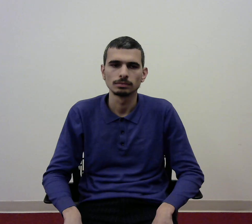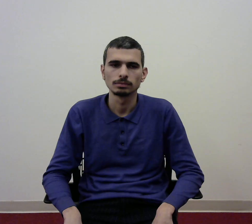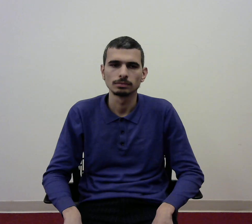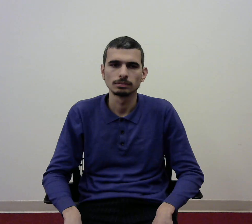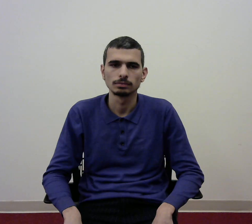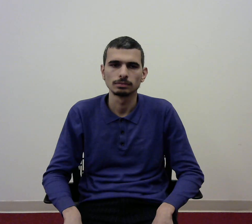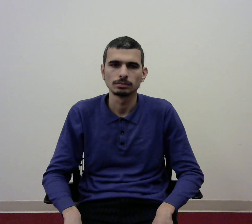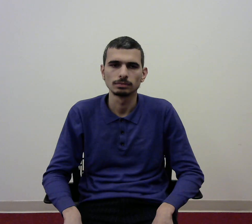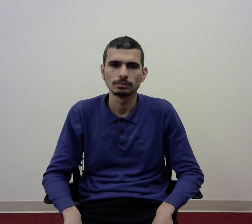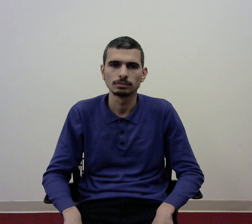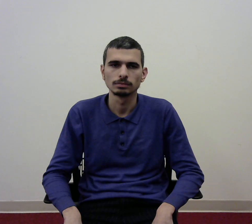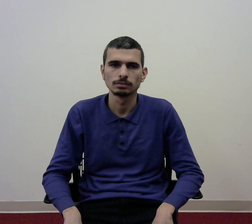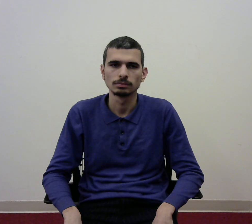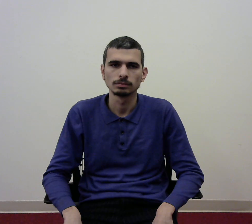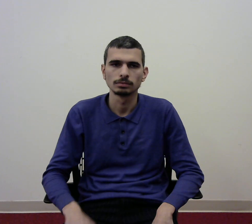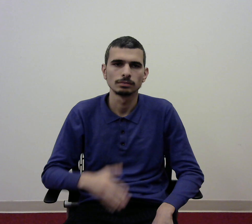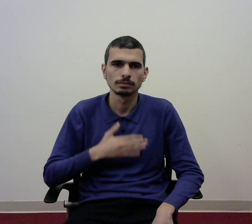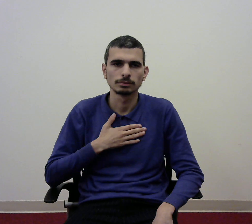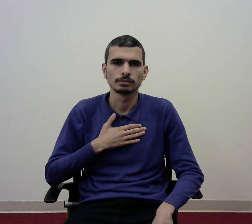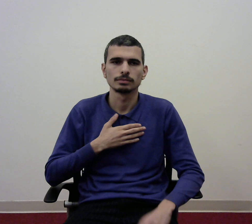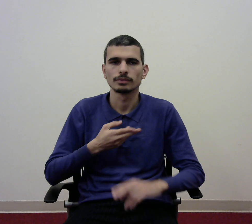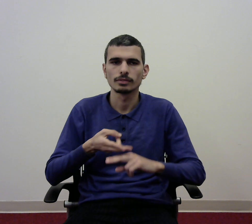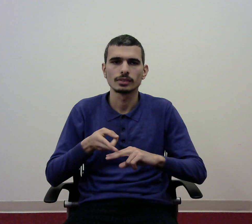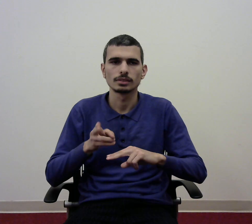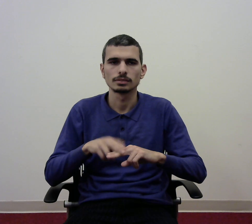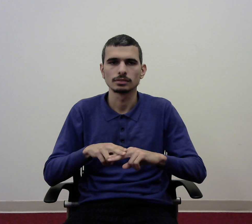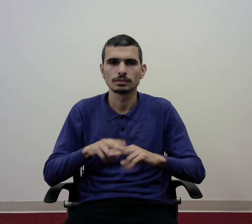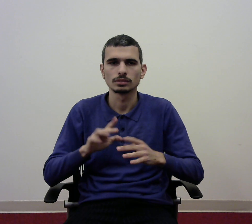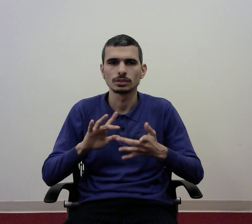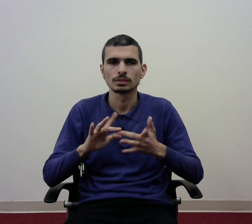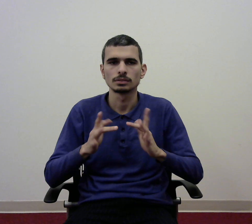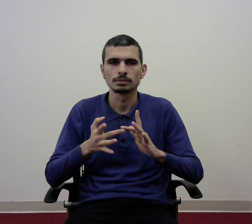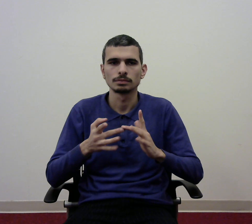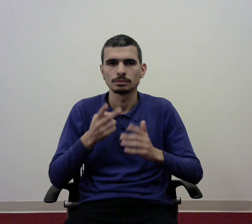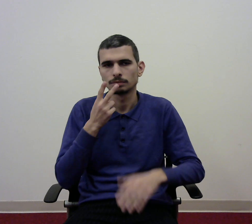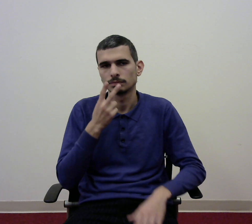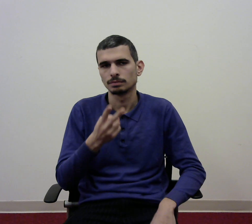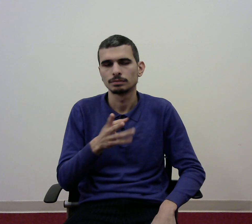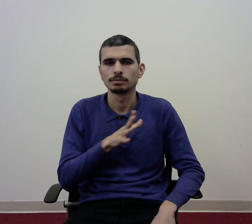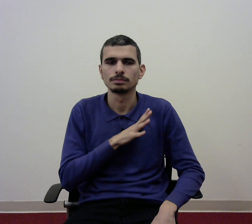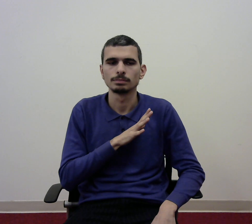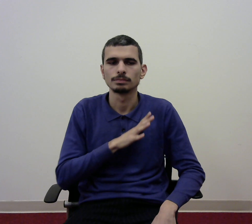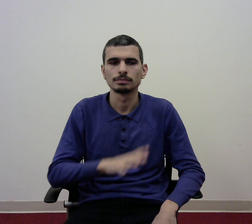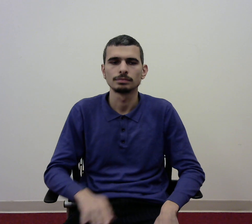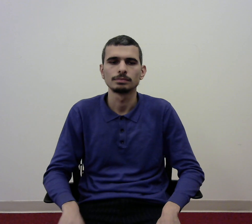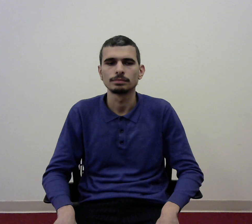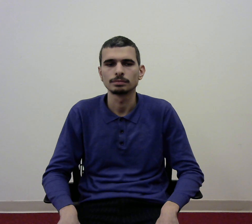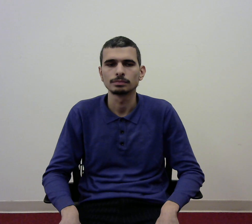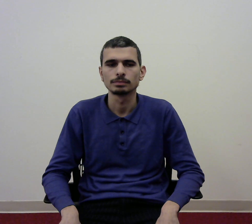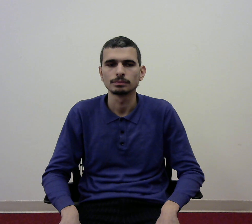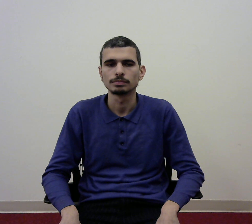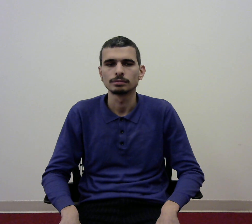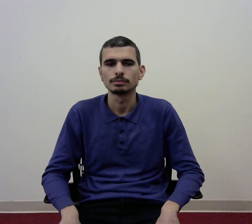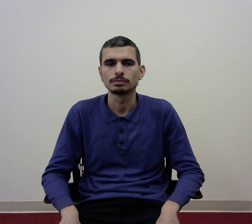Mən bunu internetdə görmüşəm